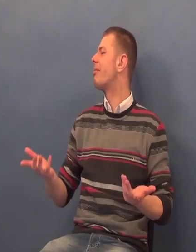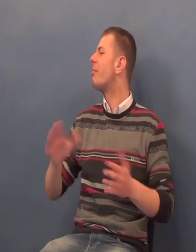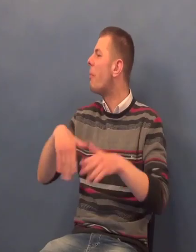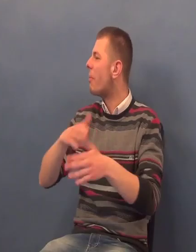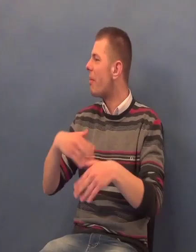Pływanie...